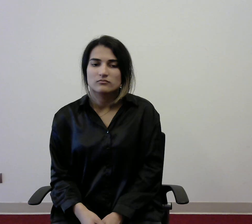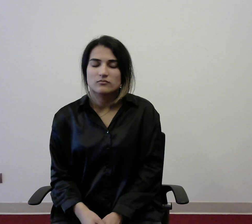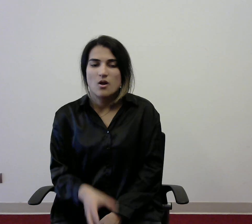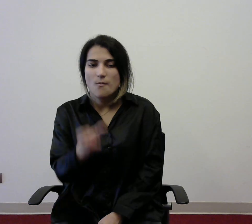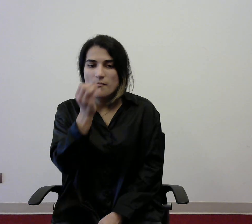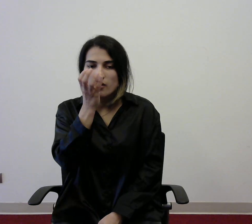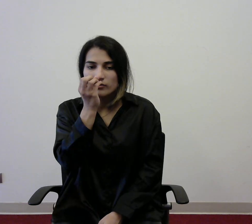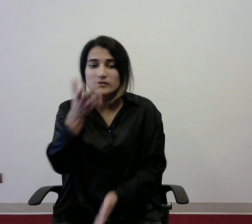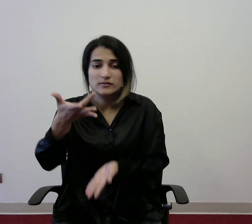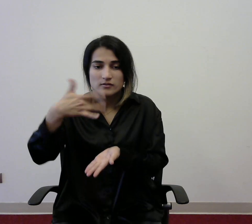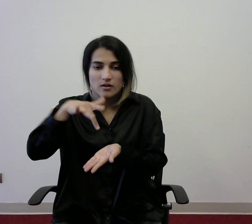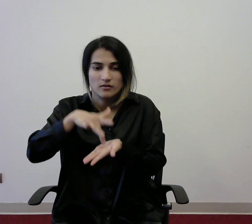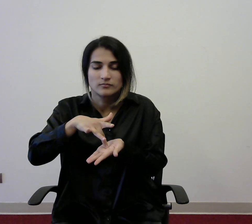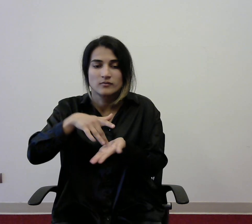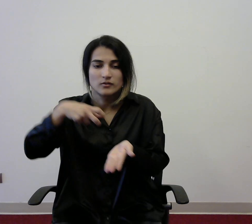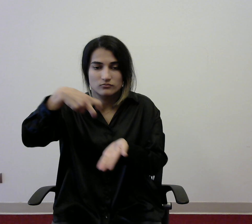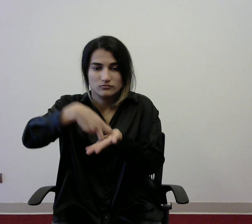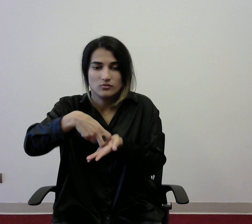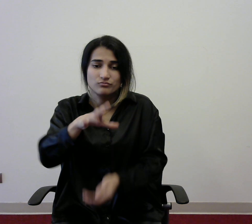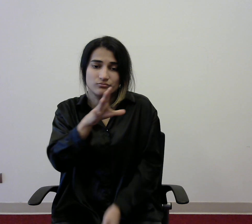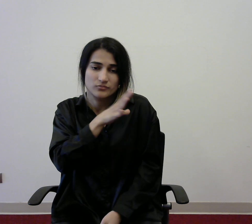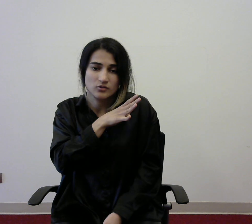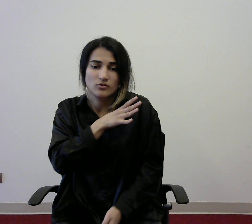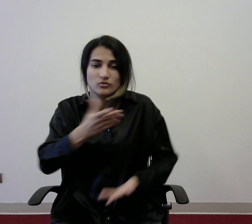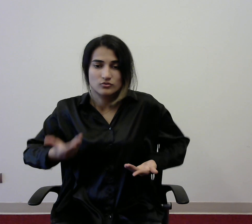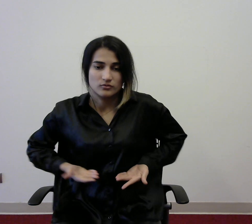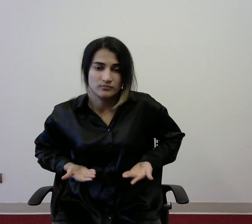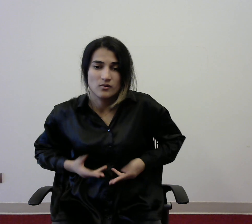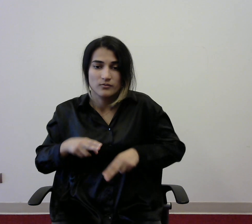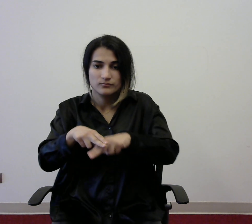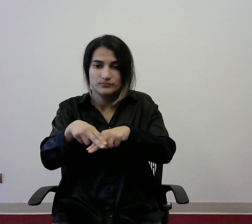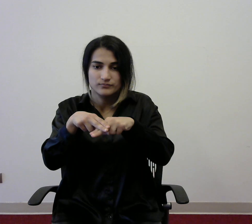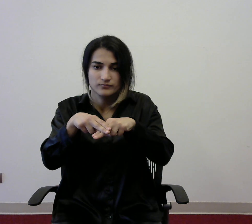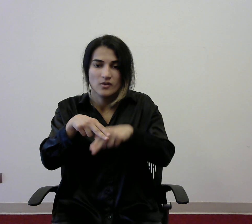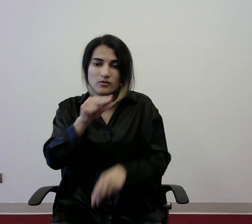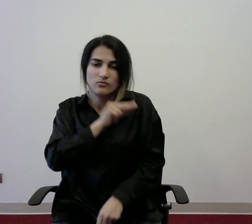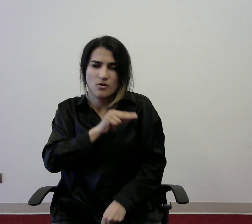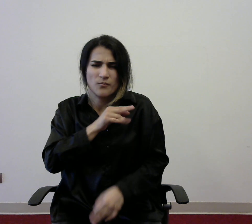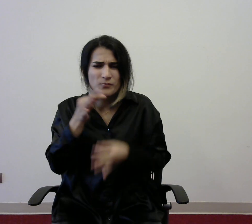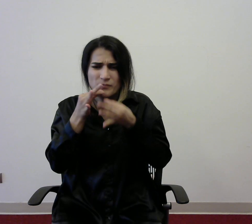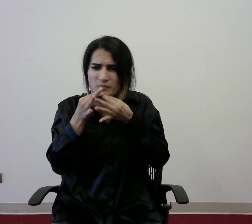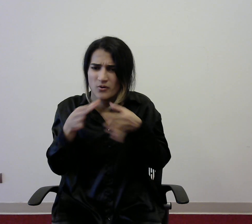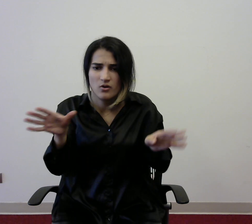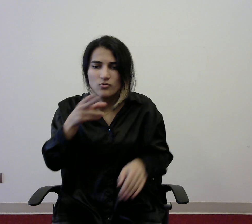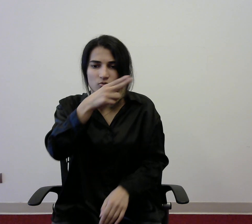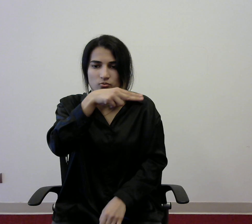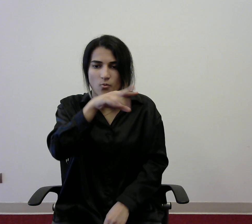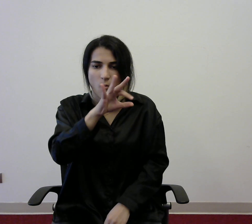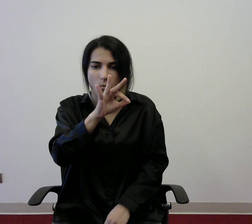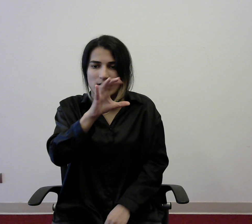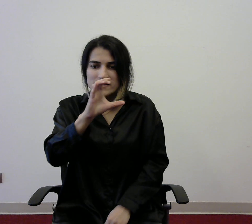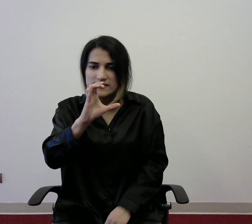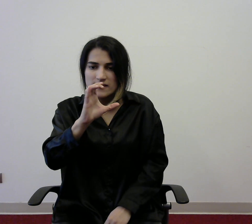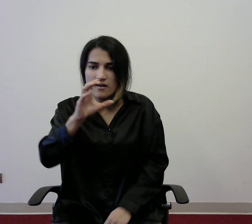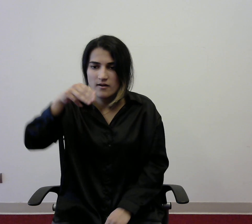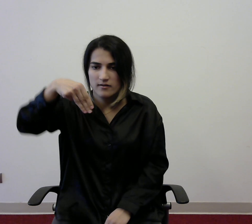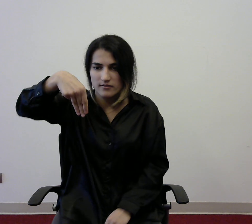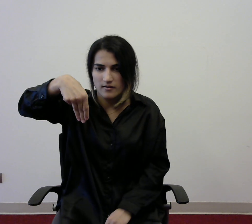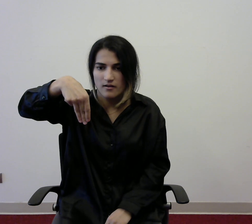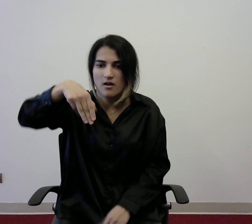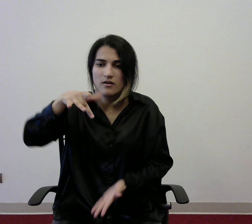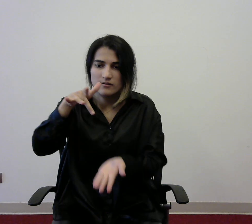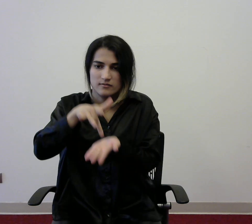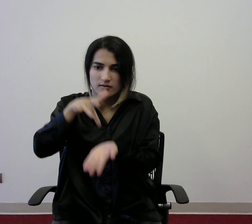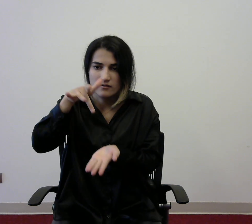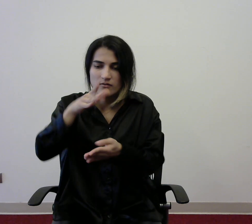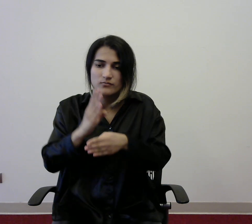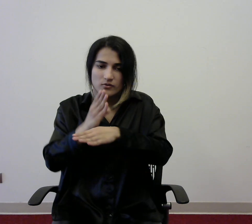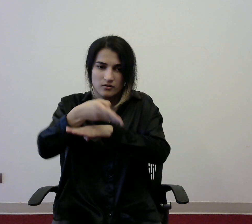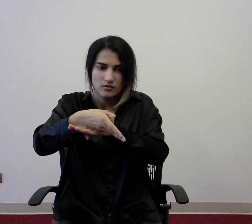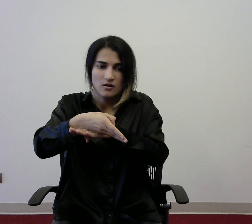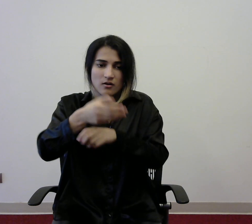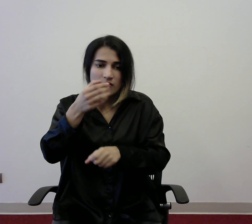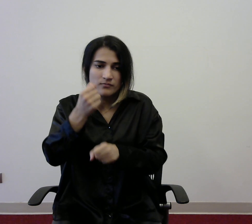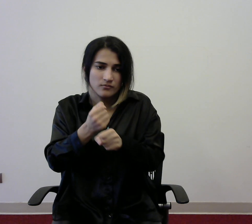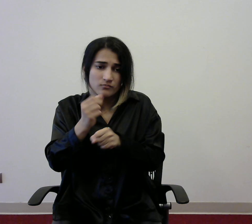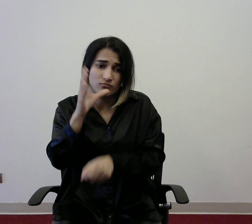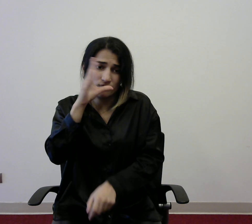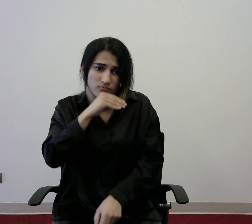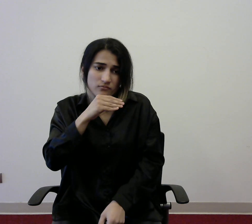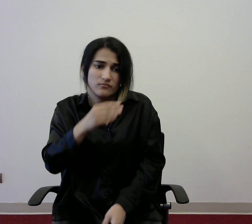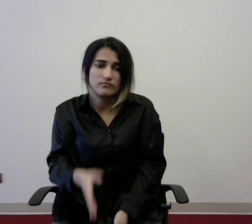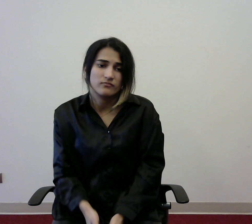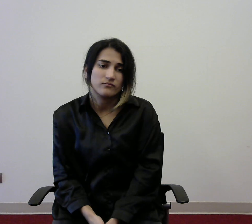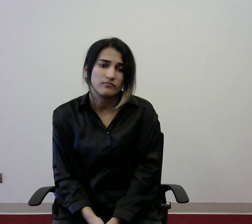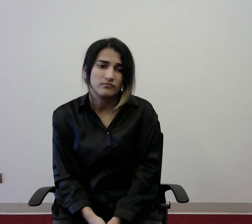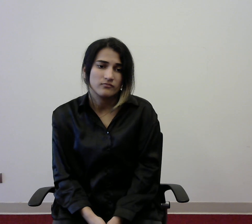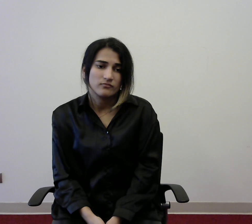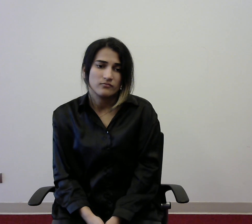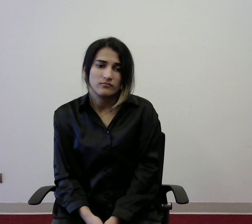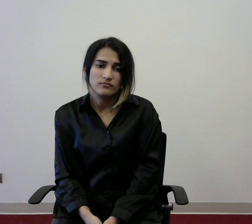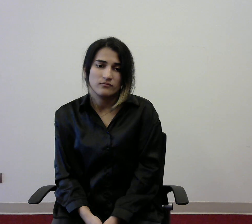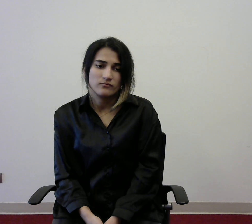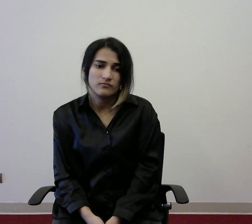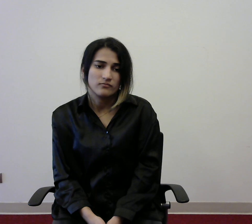Bakı şəhərində qeydiyyatda olan vətəndaşlar paytaxtda işləyən istənilən DOST mərkəzinə yaxınlaşa bilər